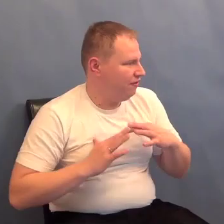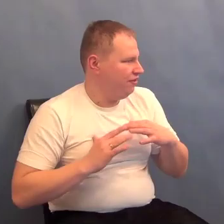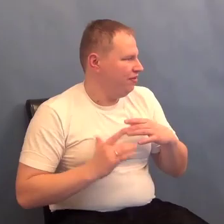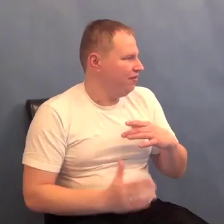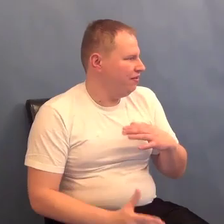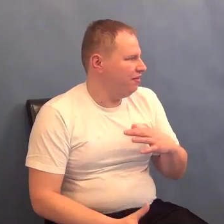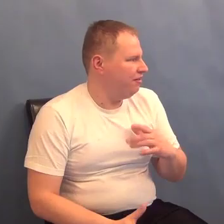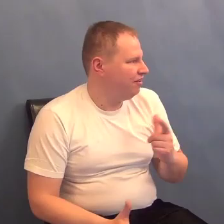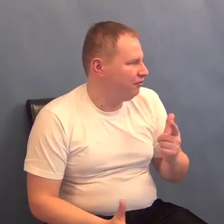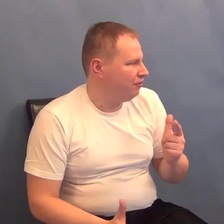Wolne.